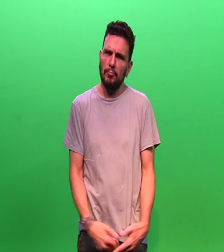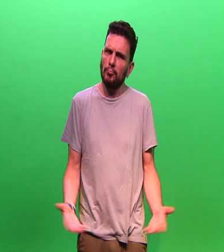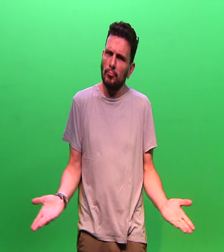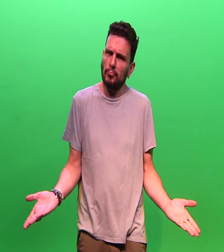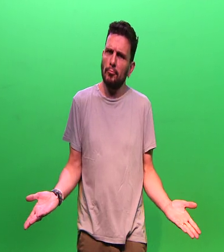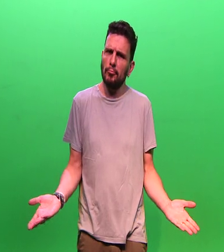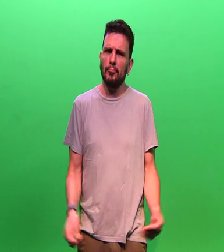Sí, clar.